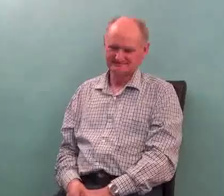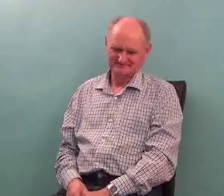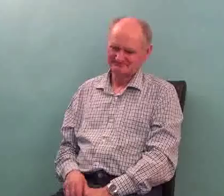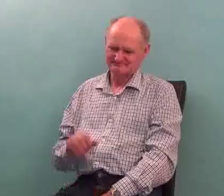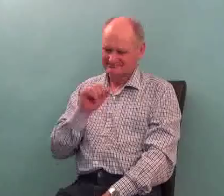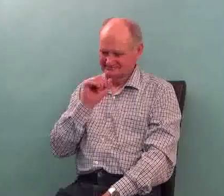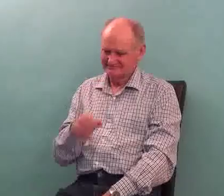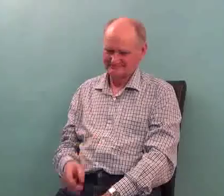Wcale.